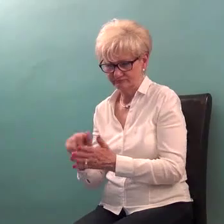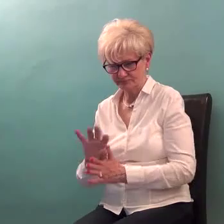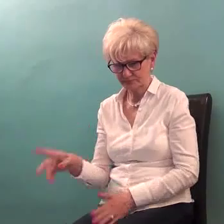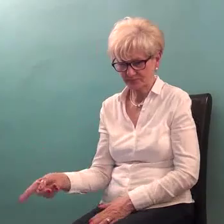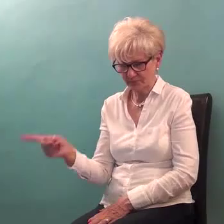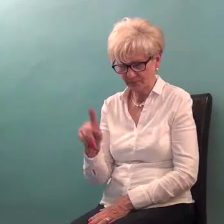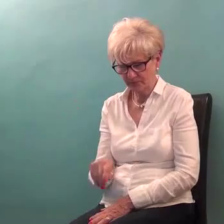Następny.